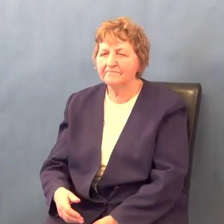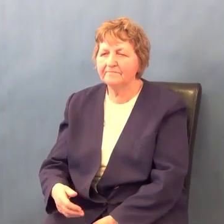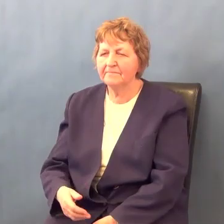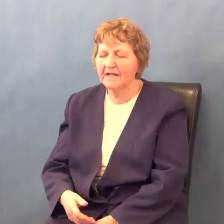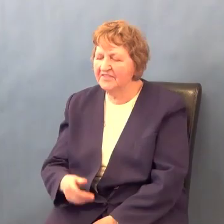Nie.